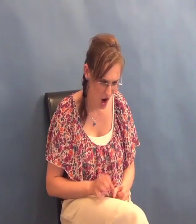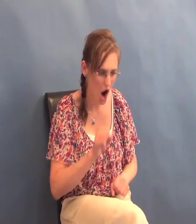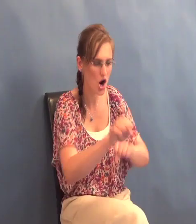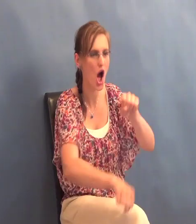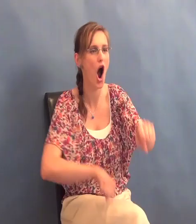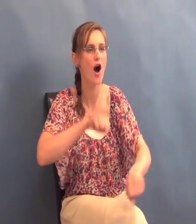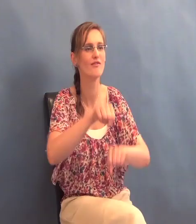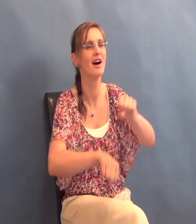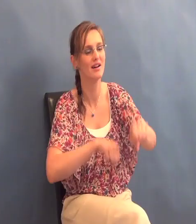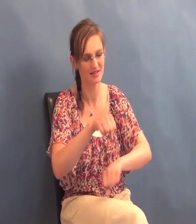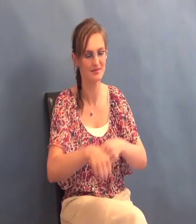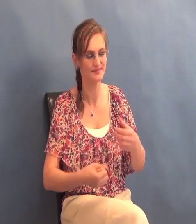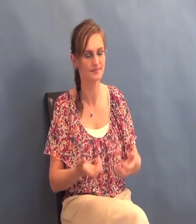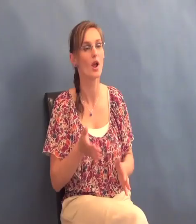To rower.